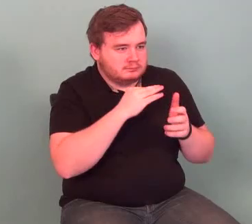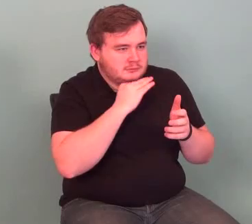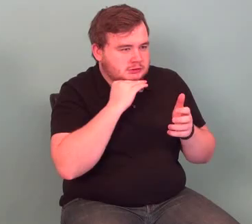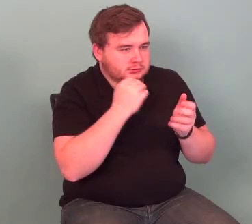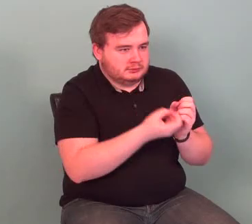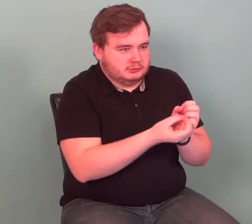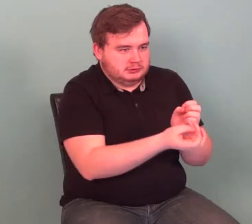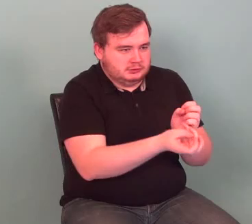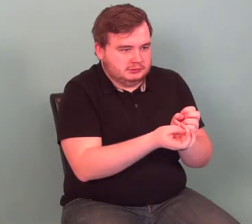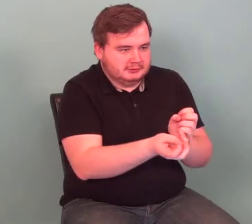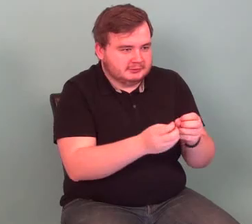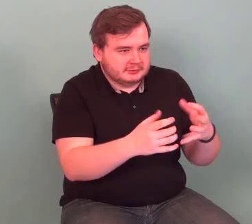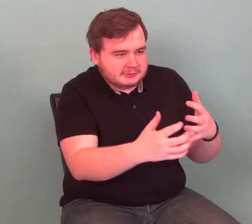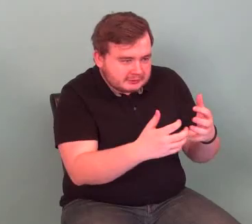Dużo żab.